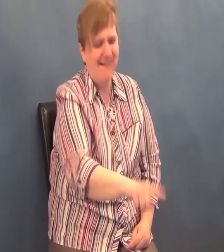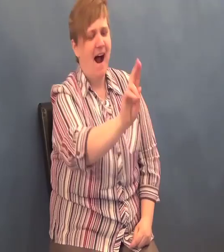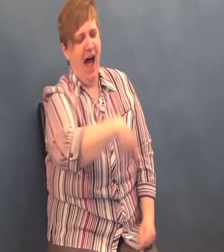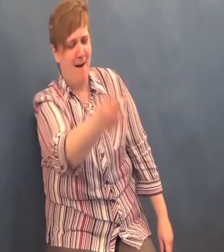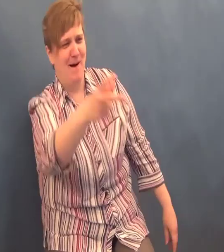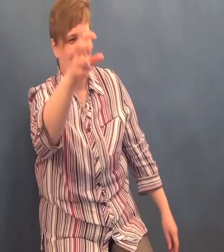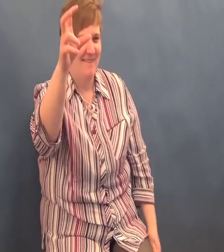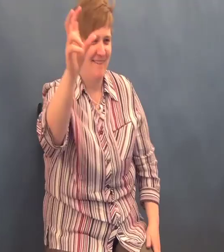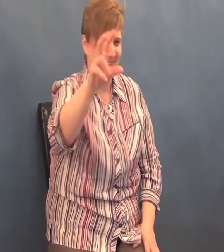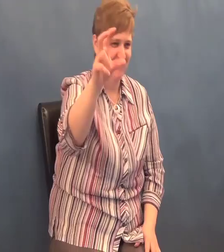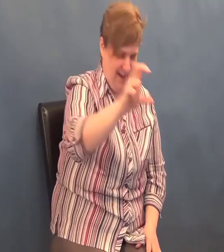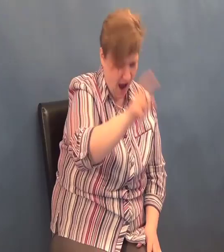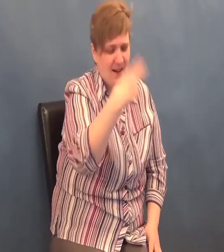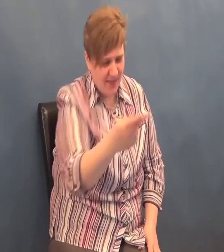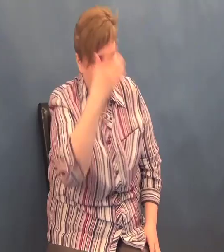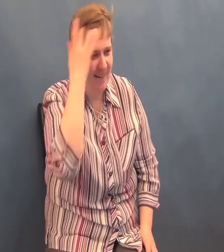Następny jest czwartek.